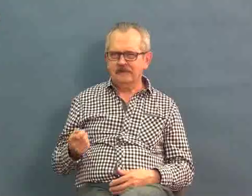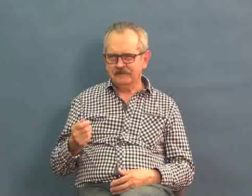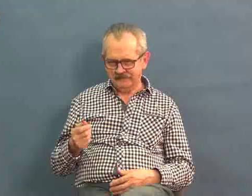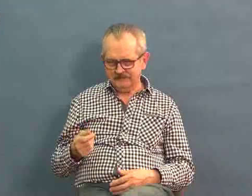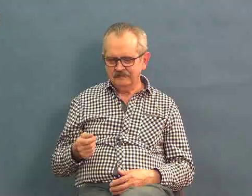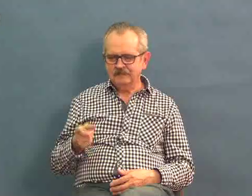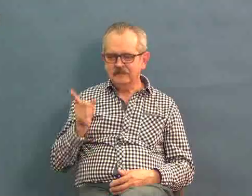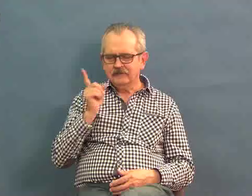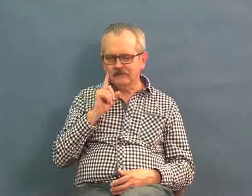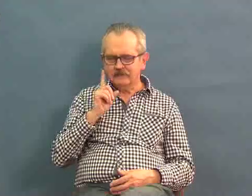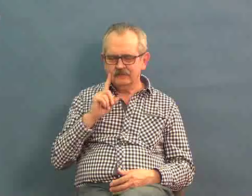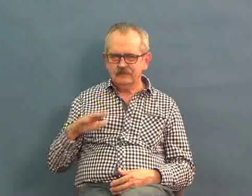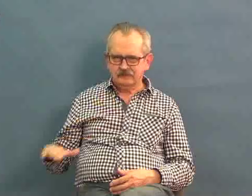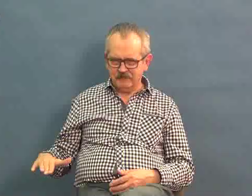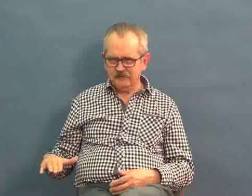I mały chłopiec.